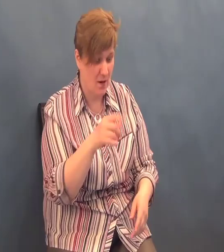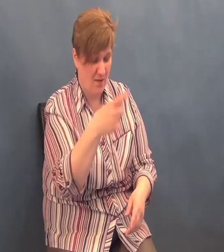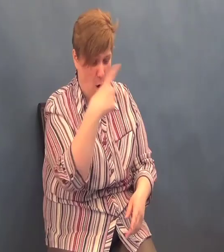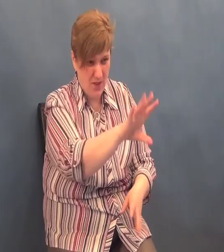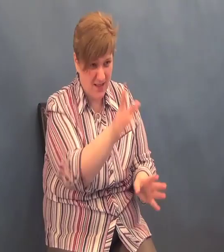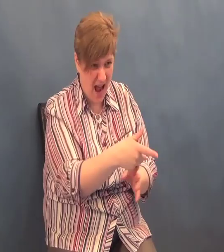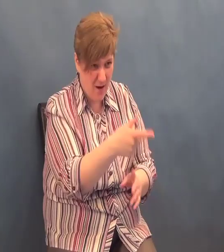Wygląda na to, że masz cały dzień.